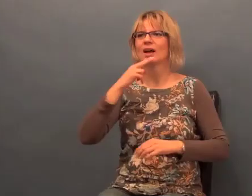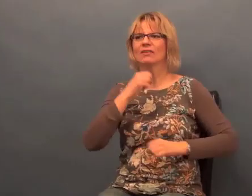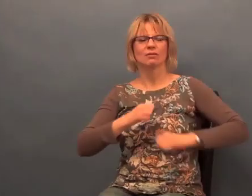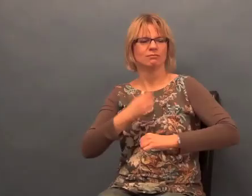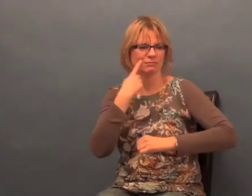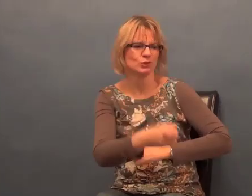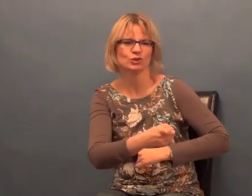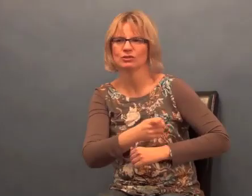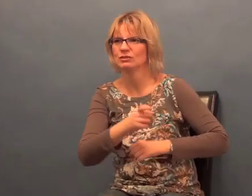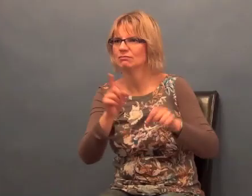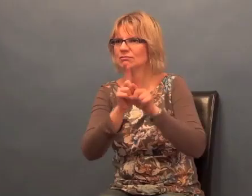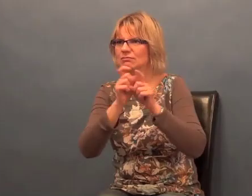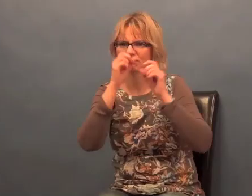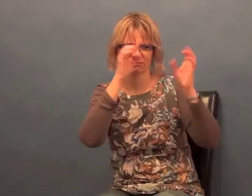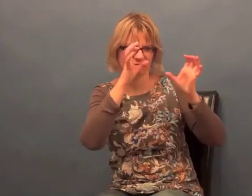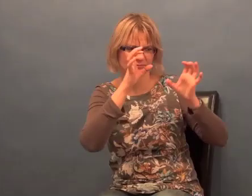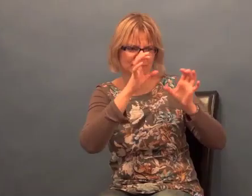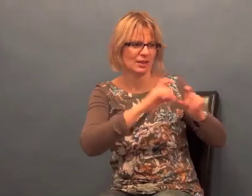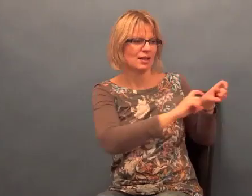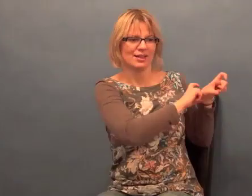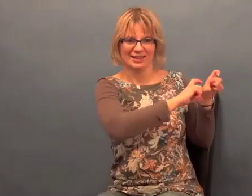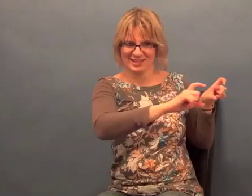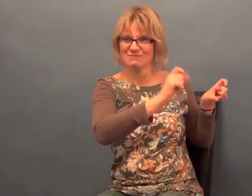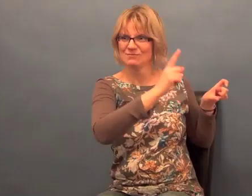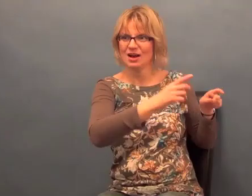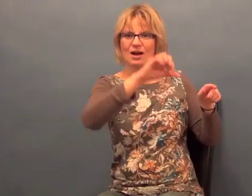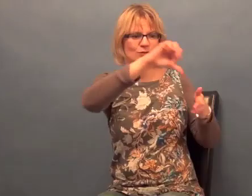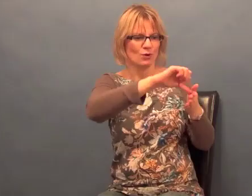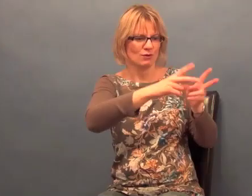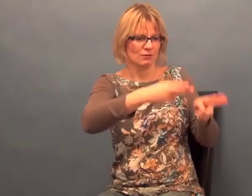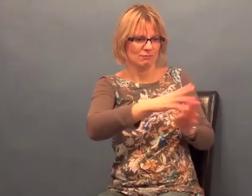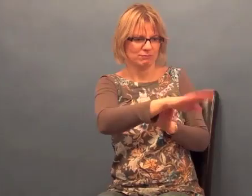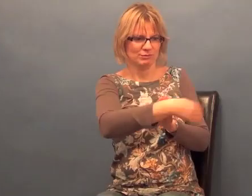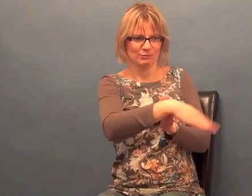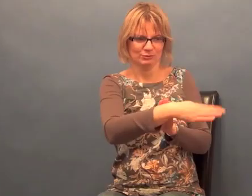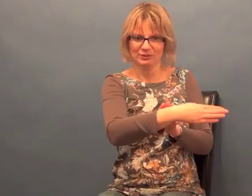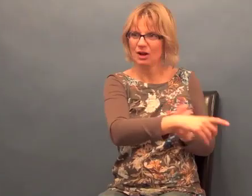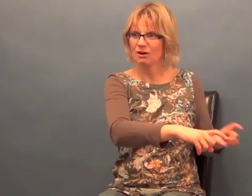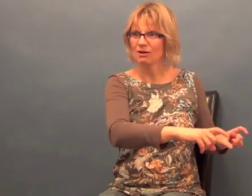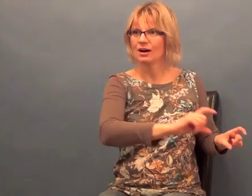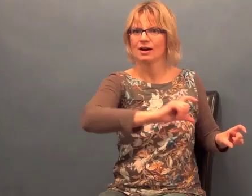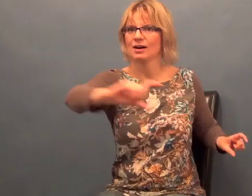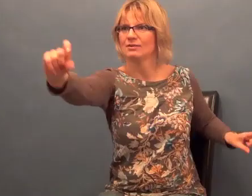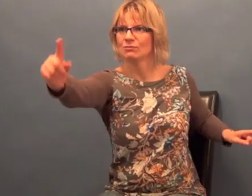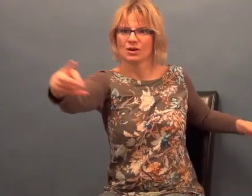Tata szedł i zauważył zaskoczony, że brakuje kilku sztachetek w środku, jakby ktoś je usunął.